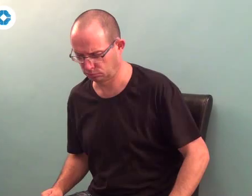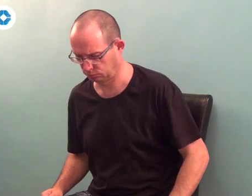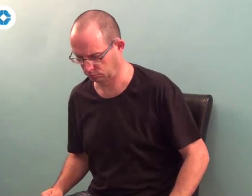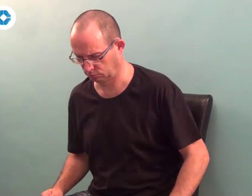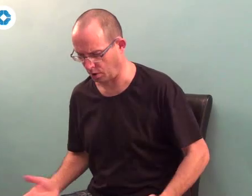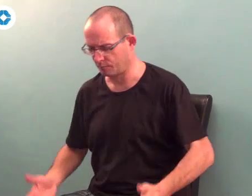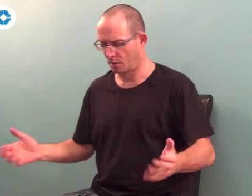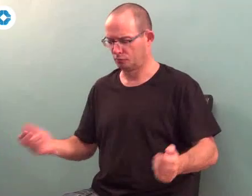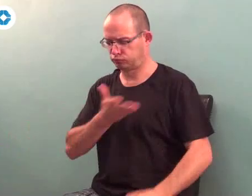Kosza nie ma.